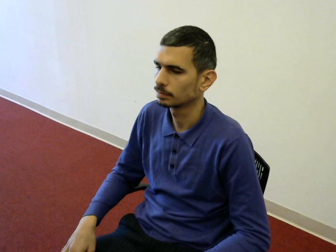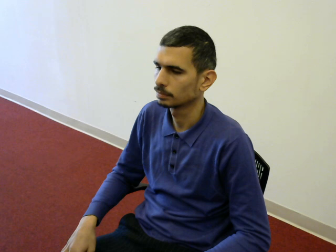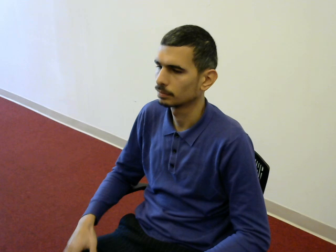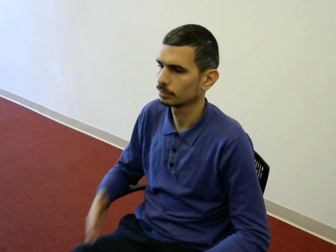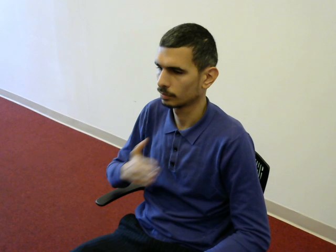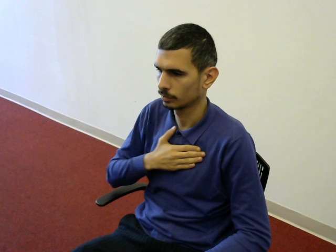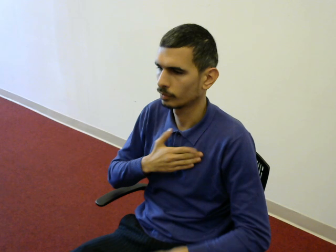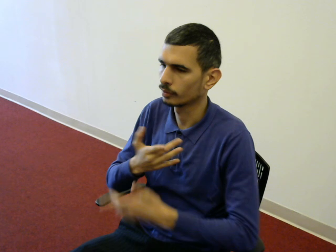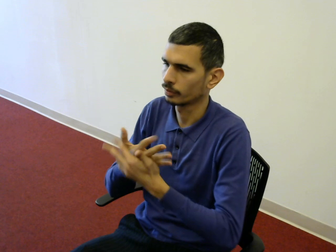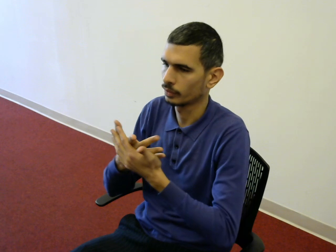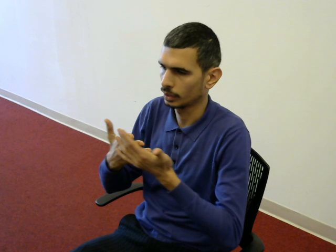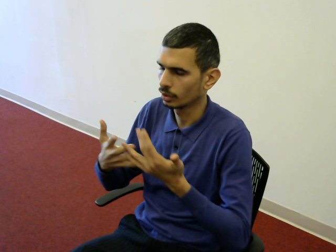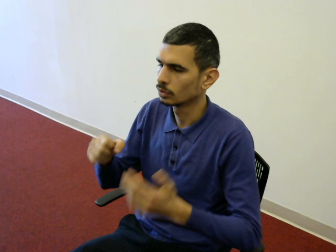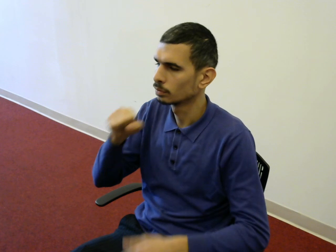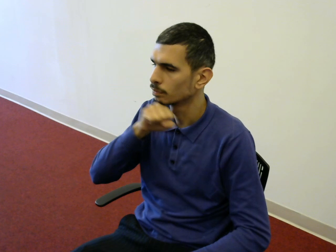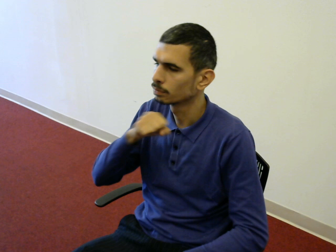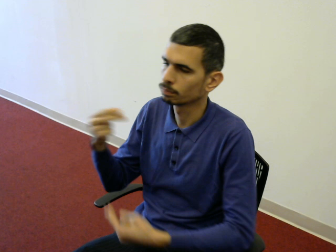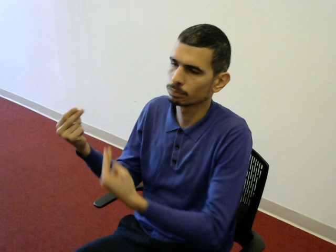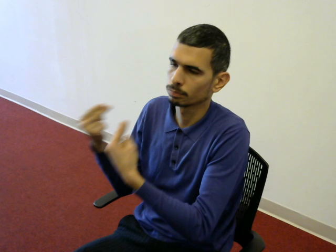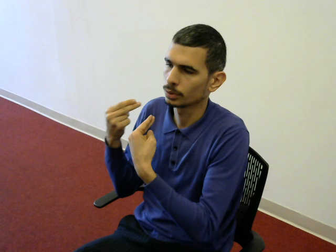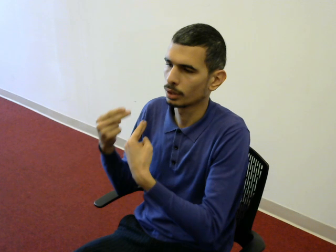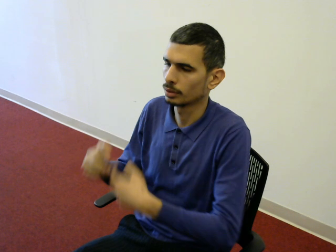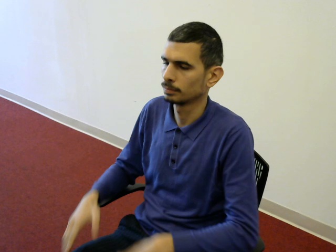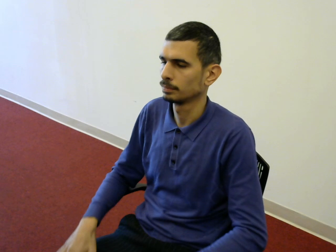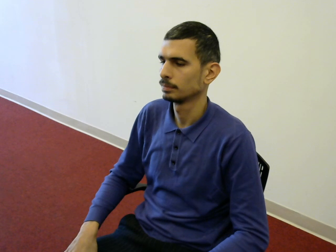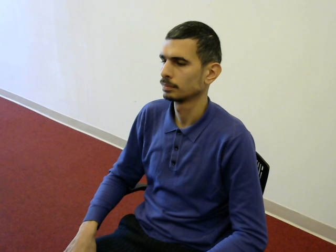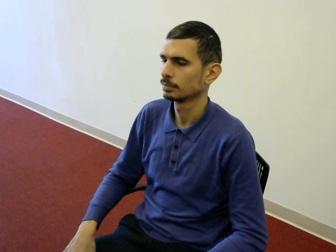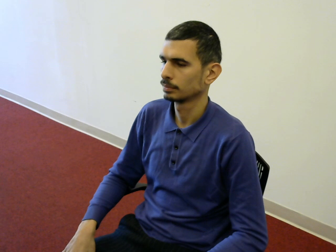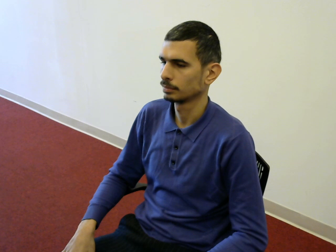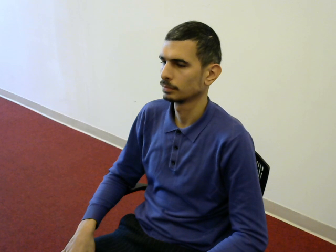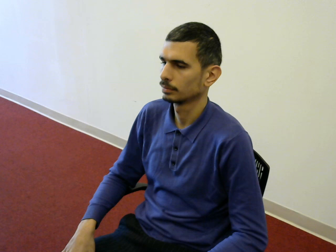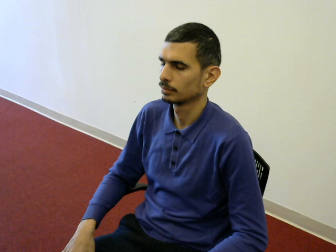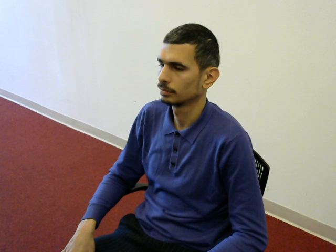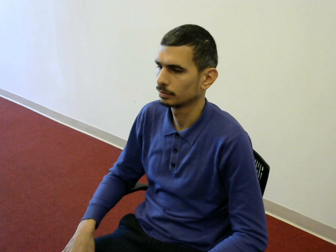Mənim əşyalarımı oğurlayıblar